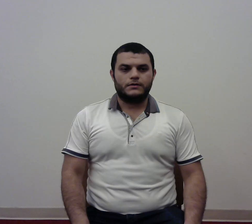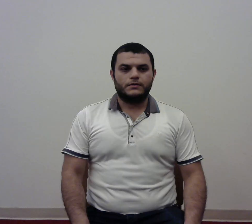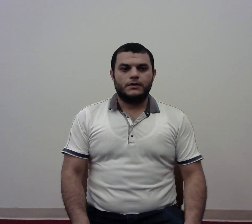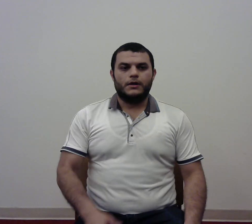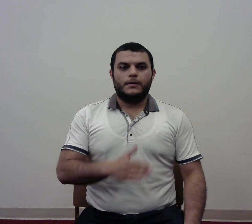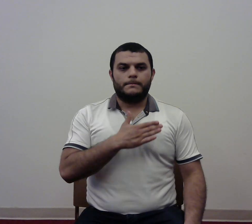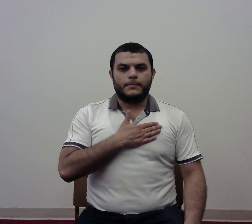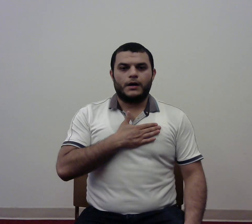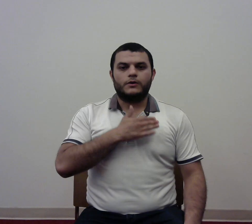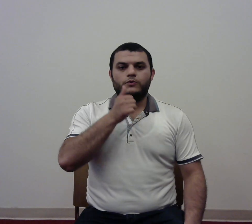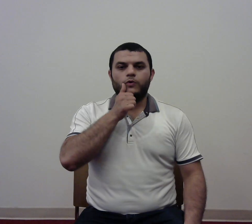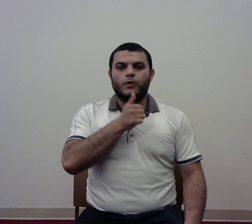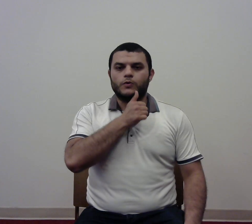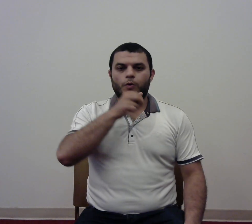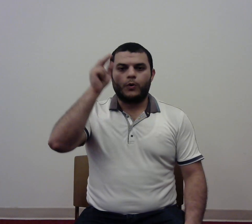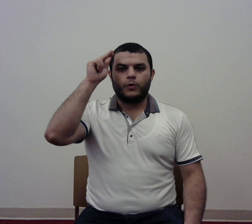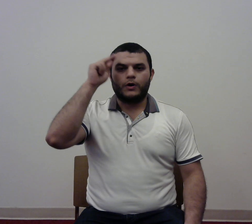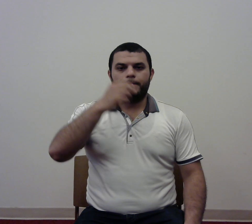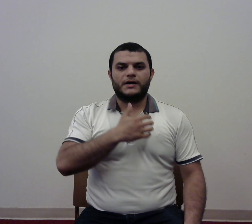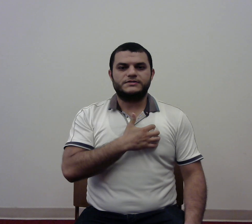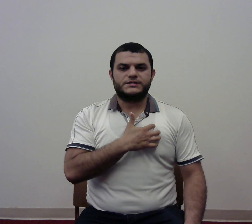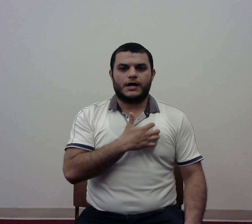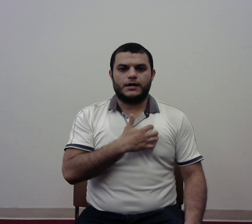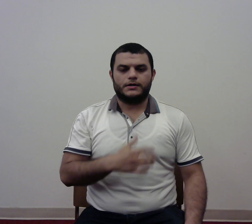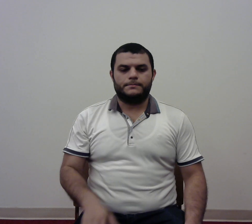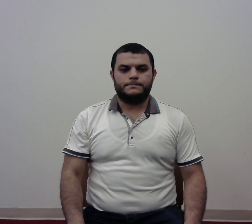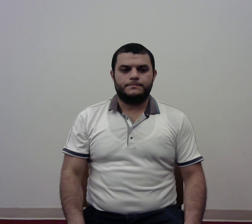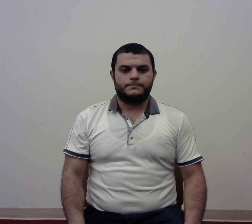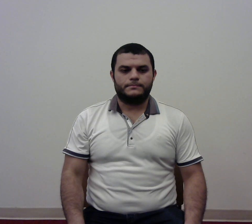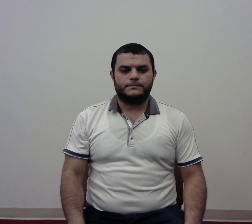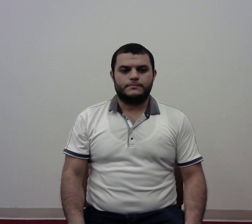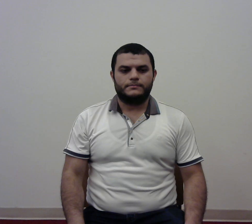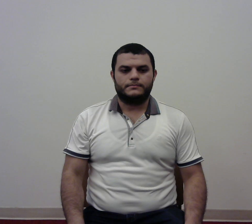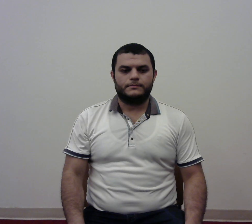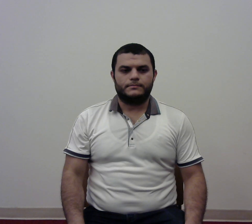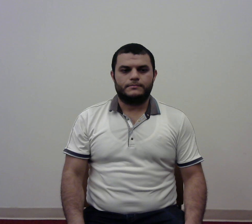Mən kodlaşdırma öyrənmək istəyirəm